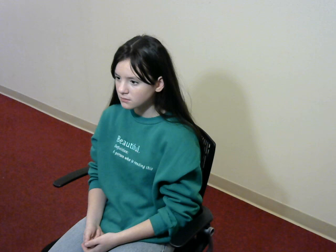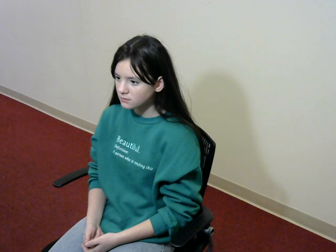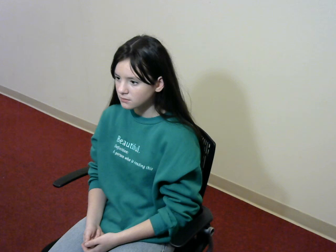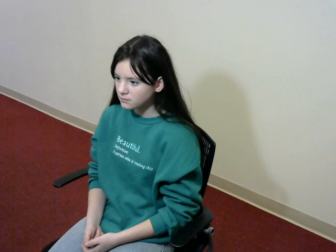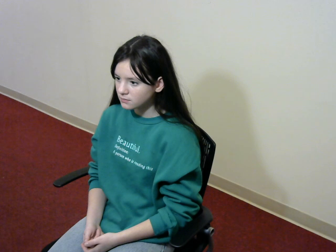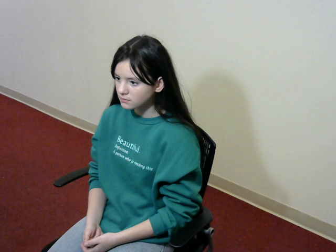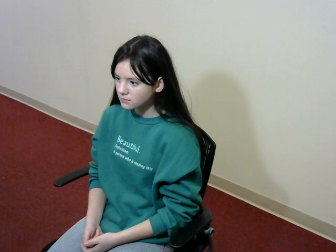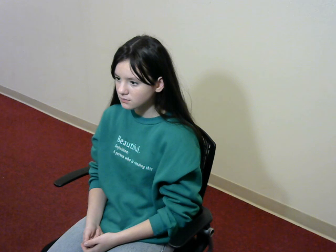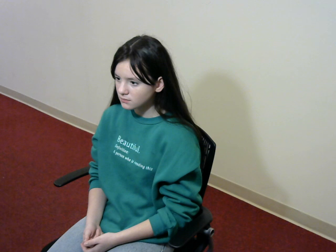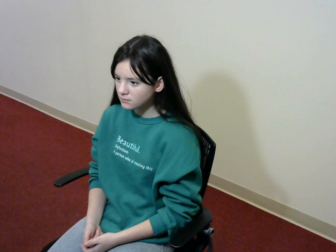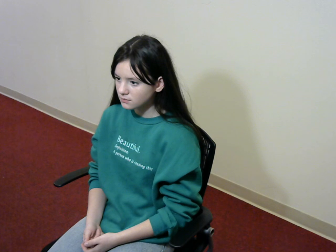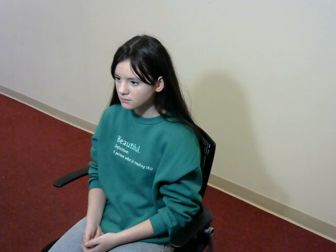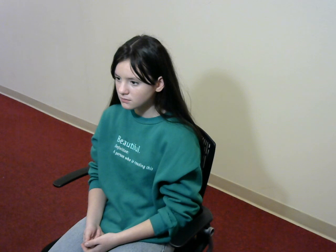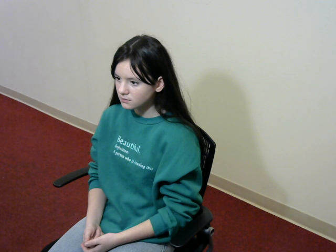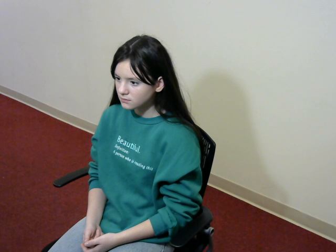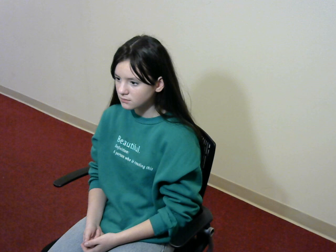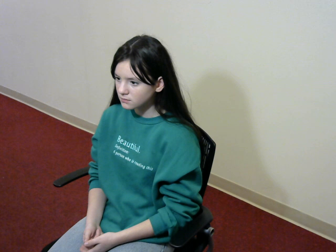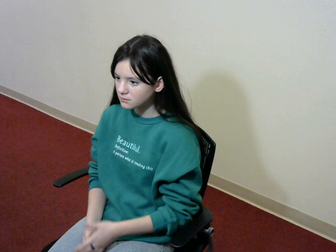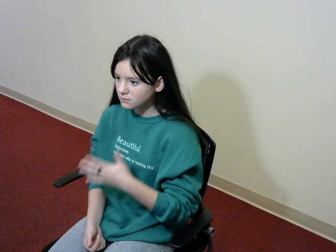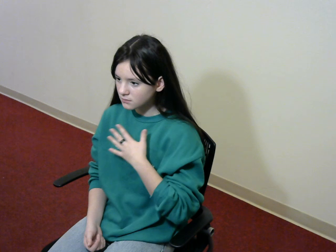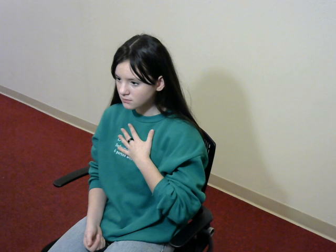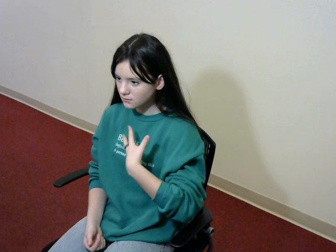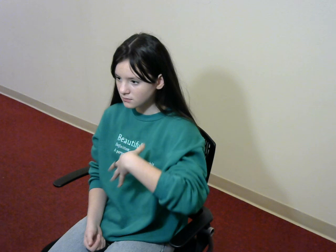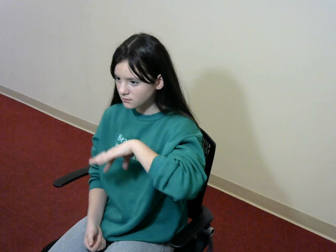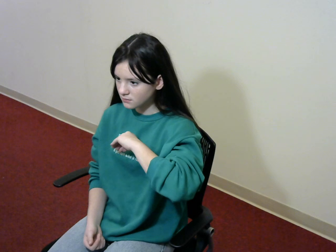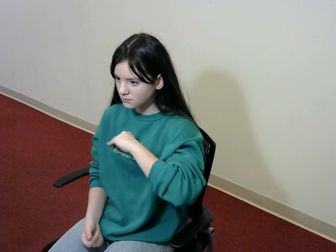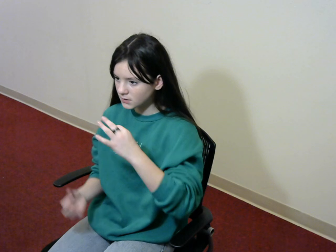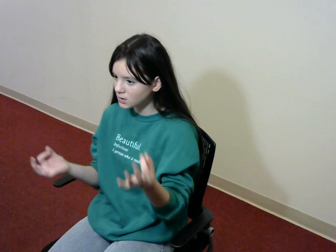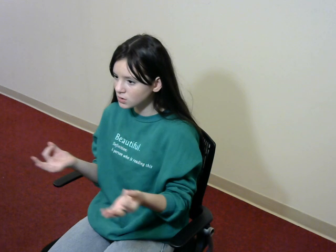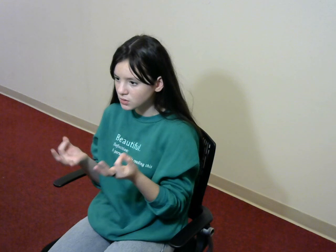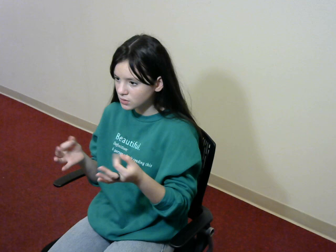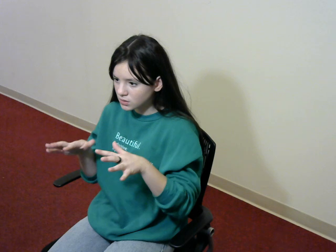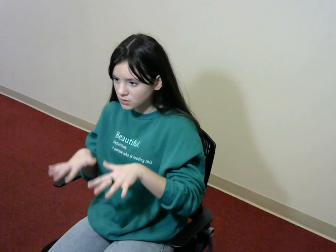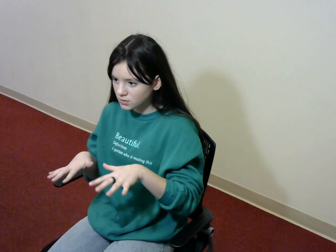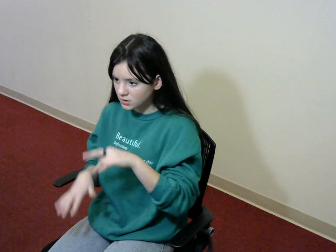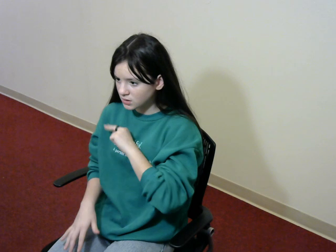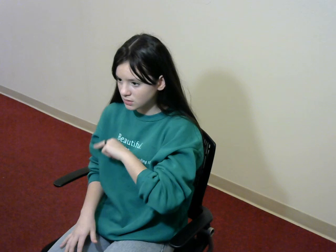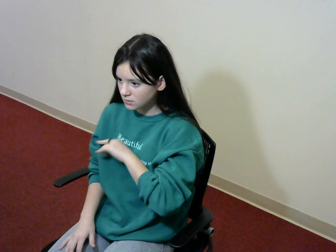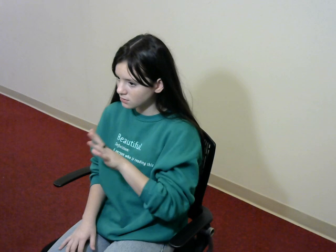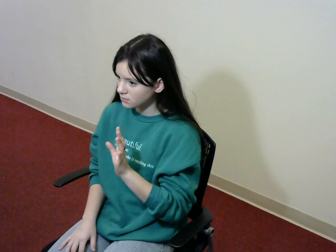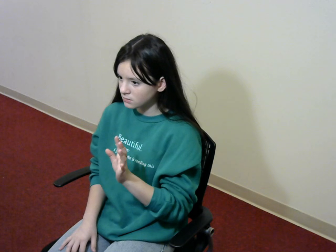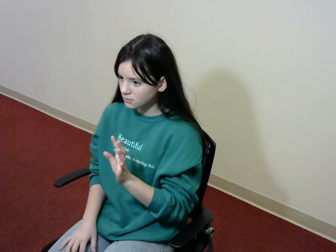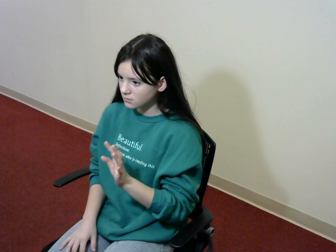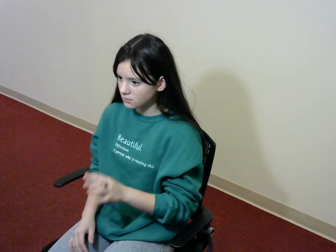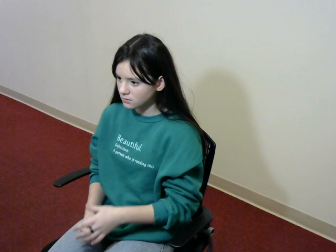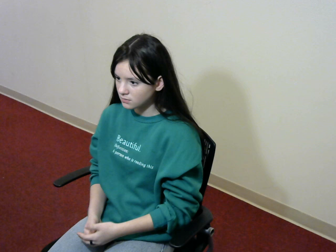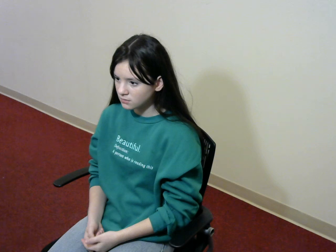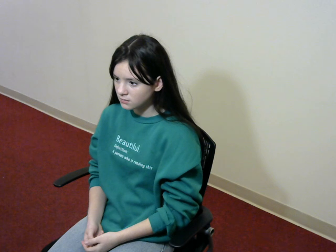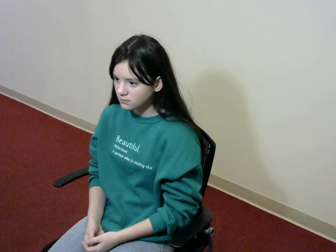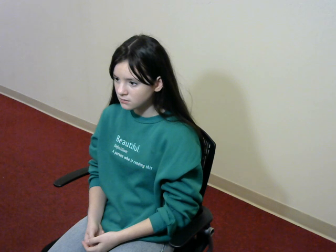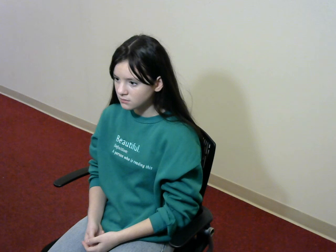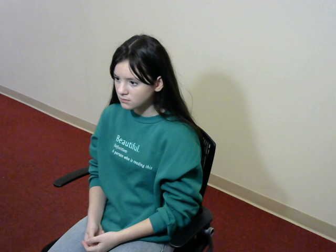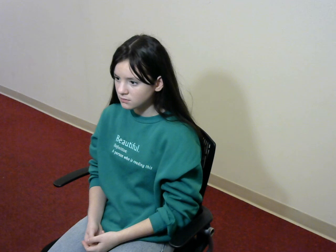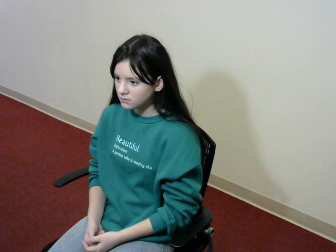Biz heç yerdə işləmirik